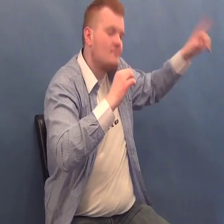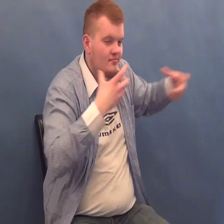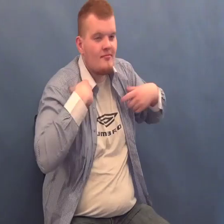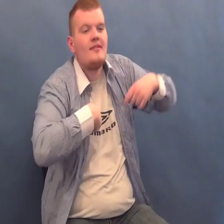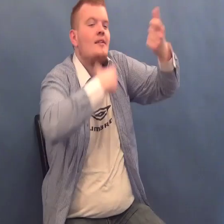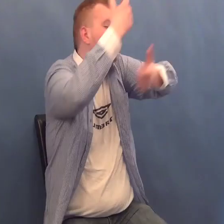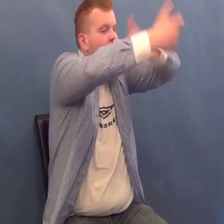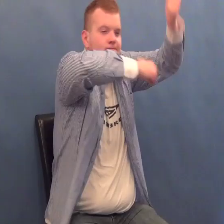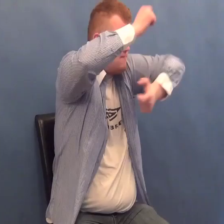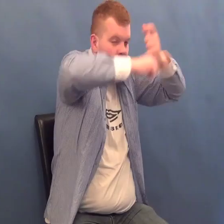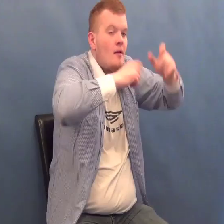Ten z plecakiem robi coś z oknem.